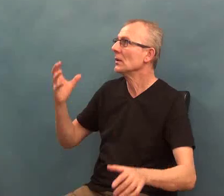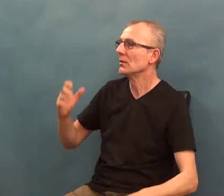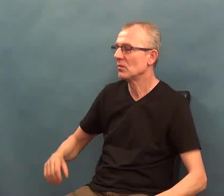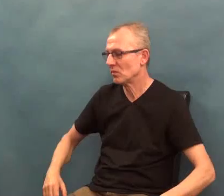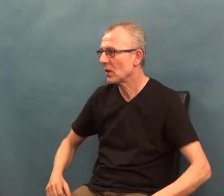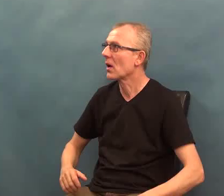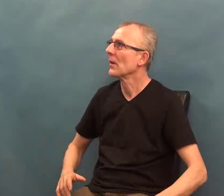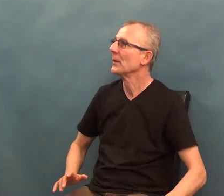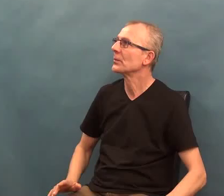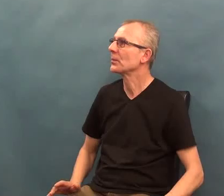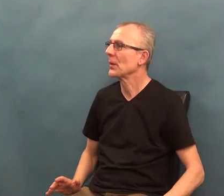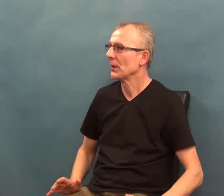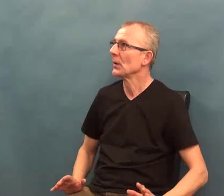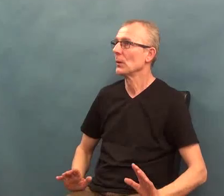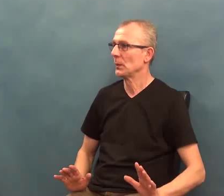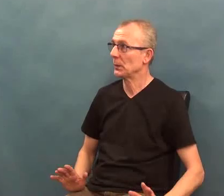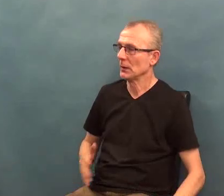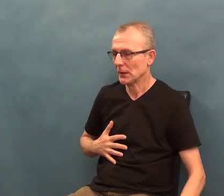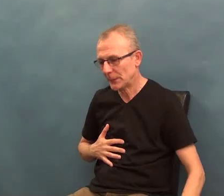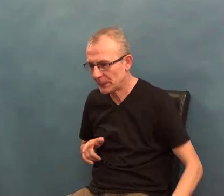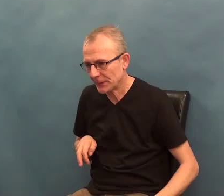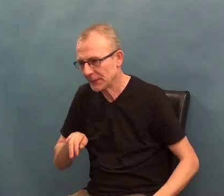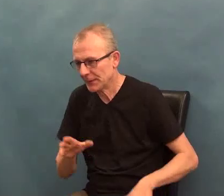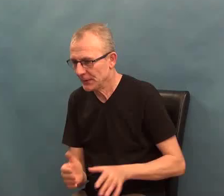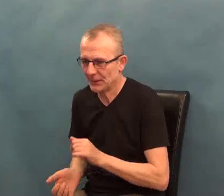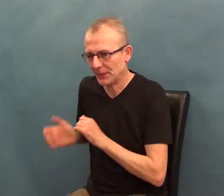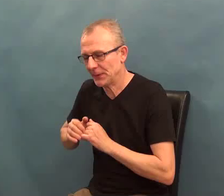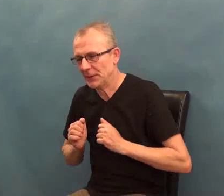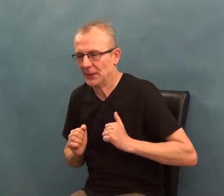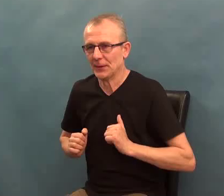Charlie bierze swoje rzeczy i odchodzi.